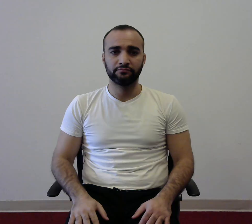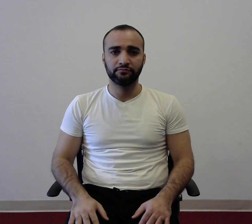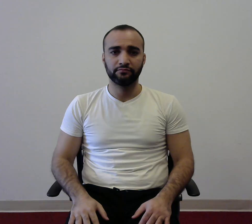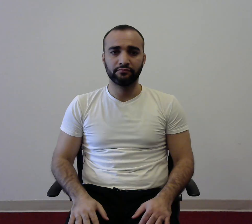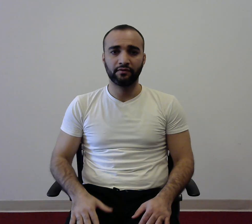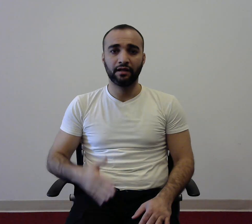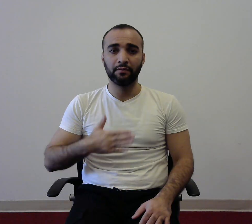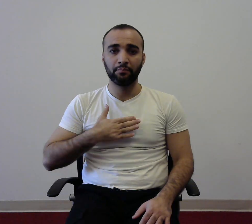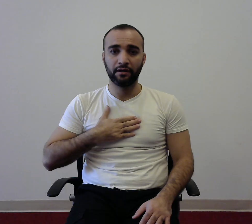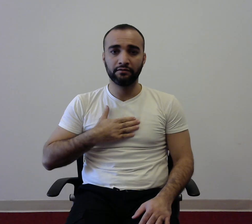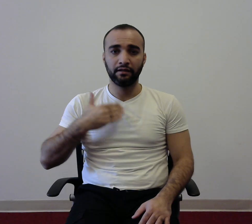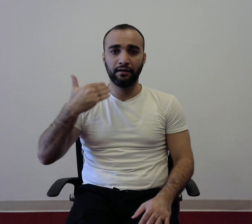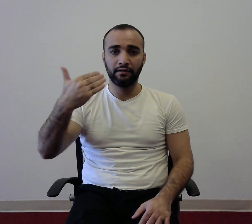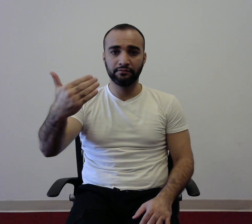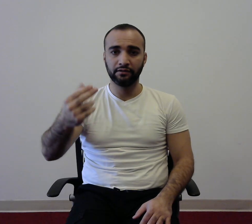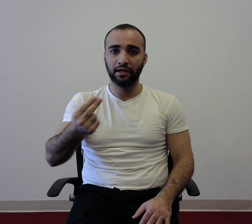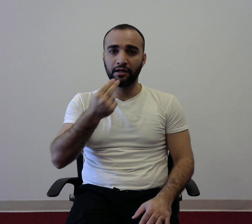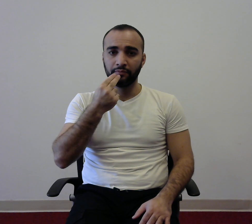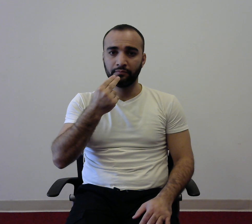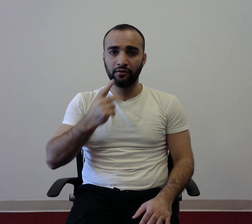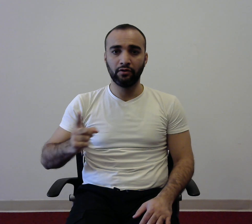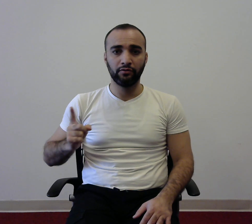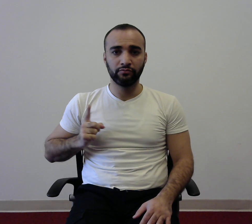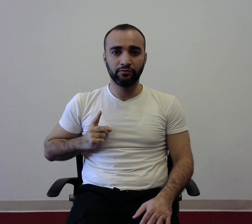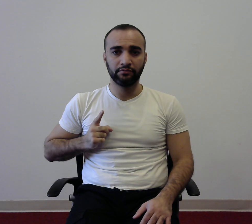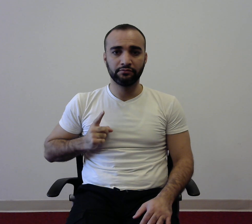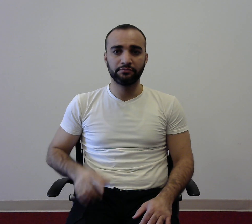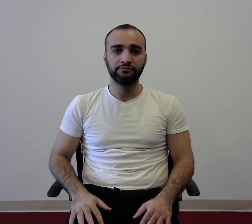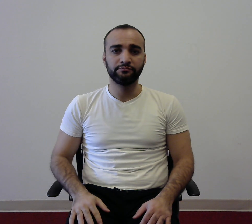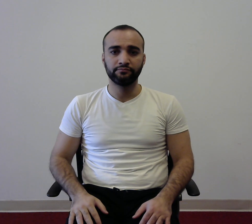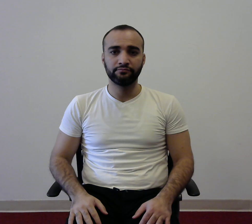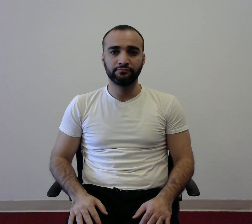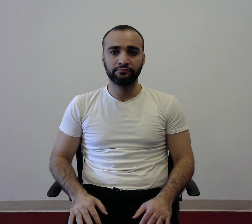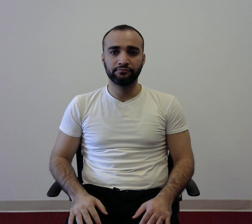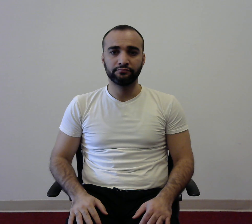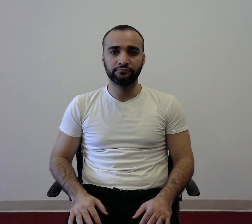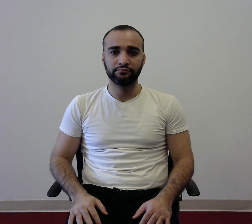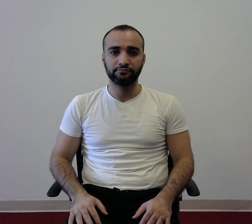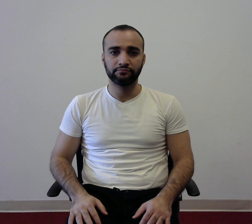Mən sizi naharda gözləyəcəm